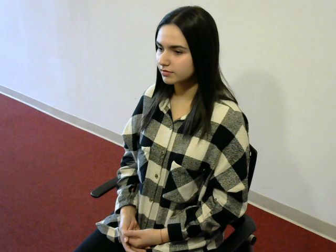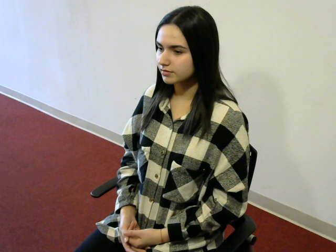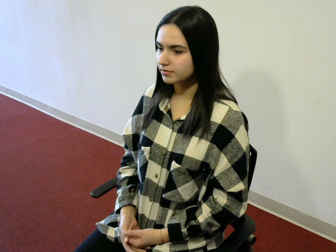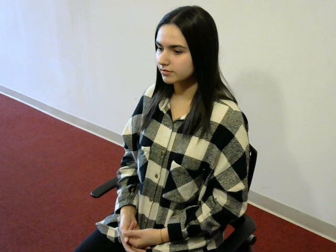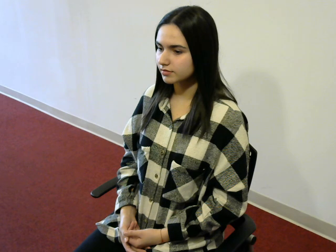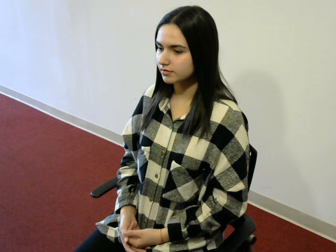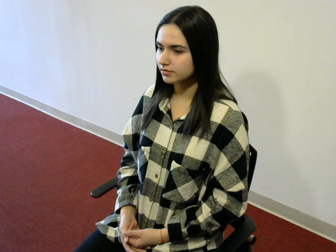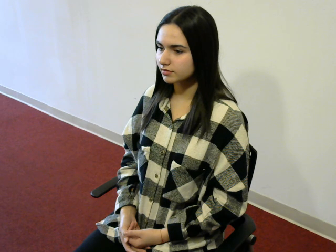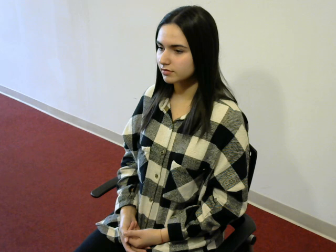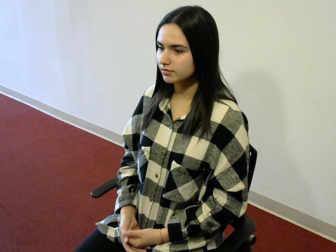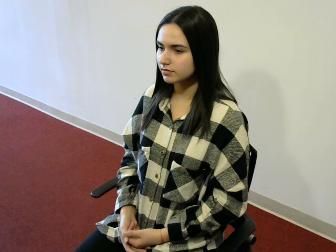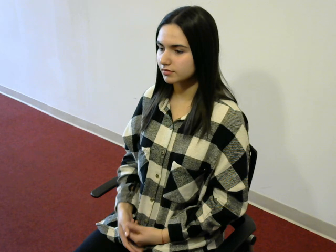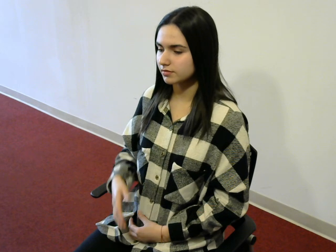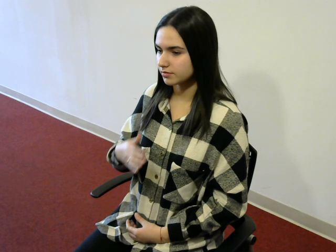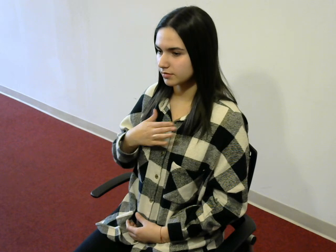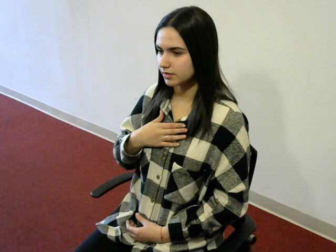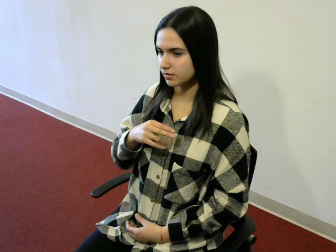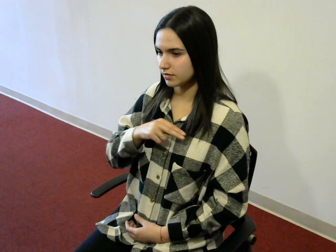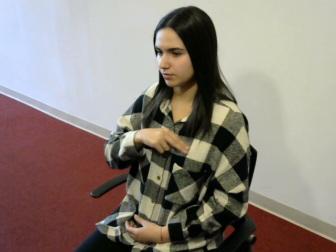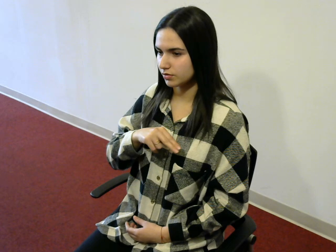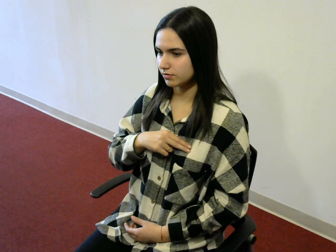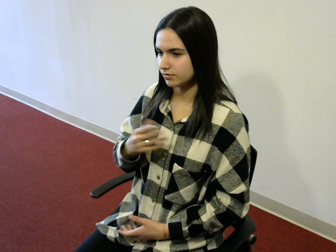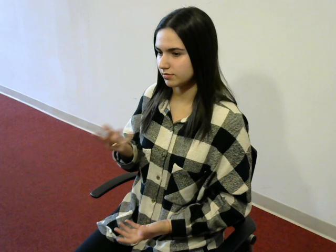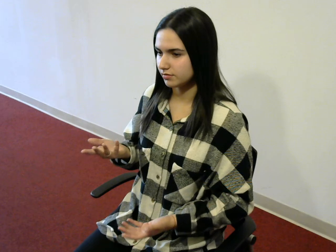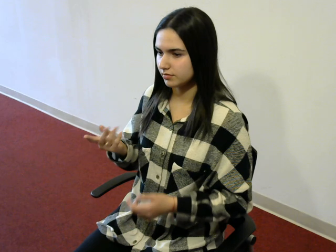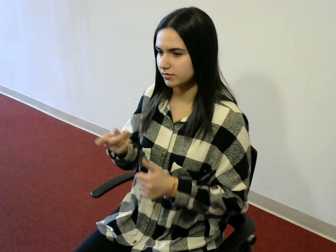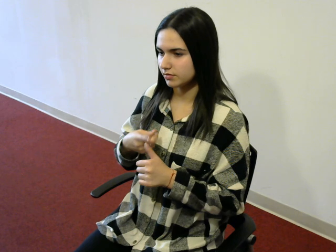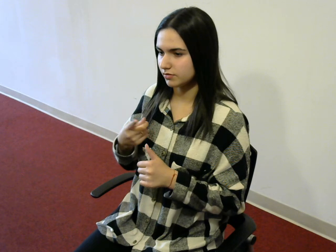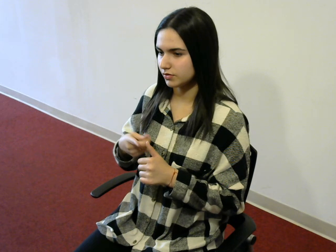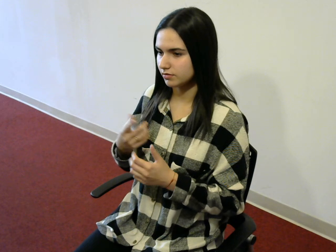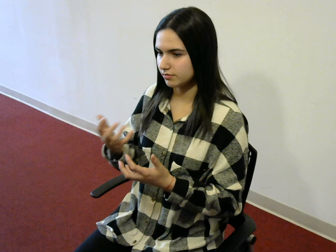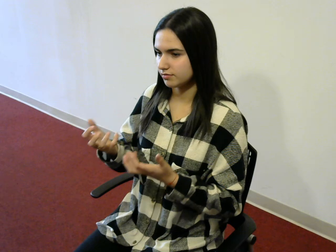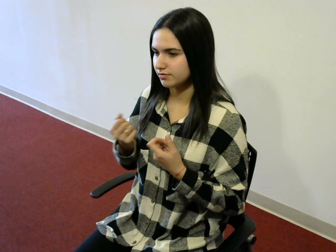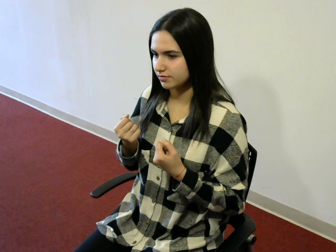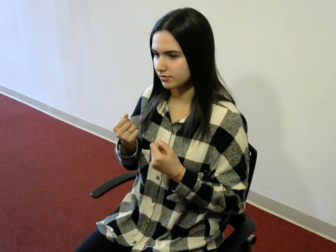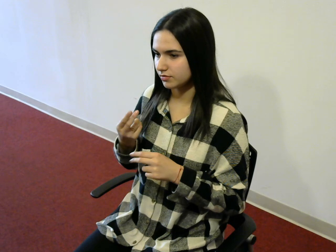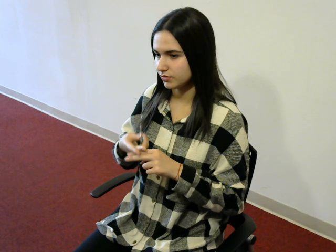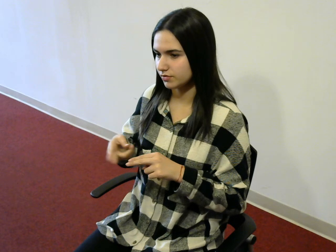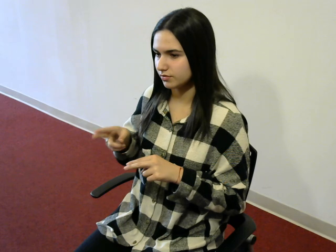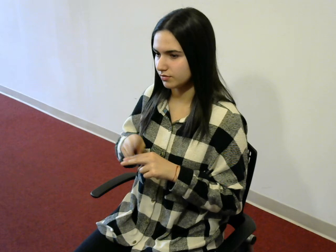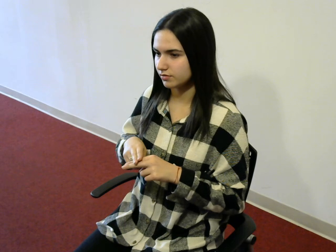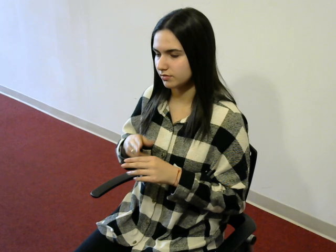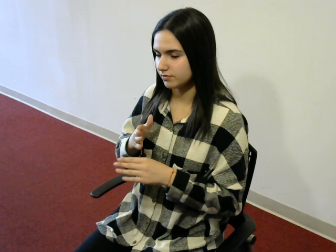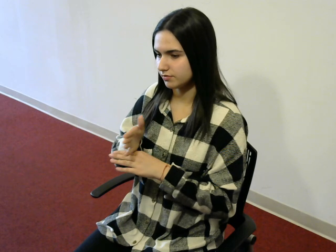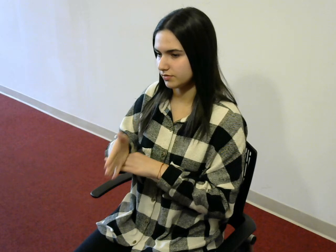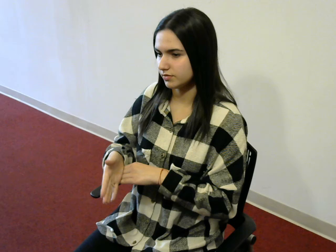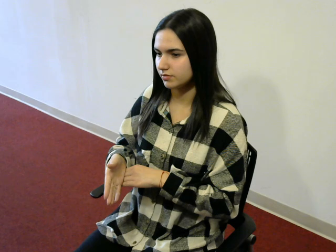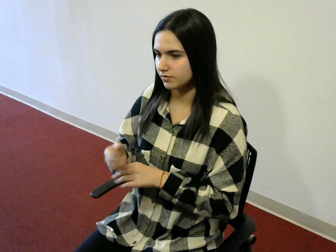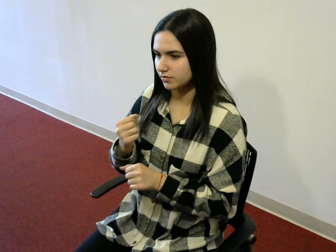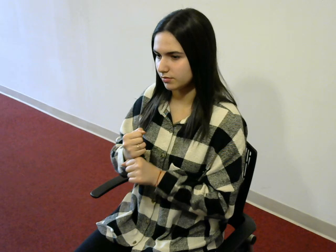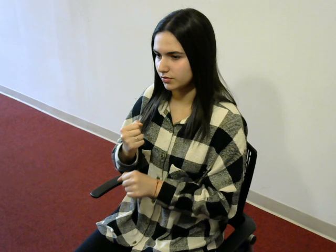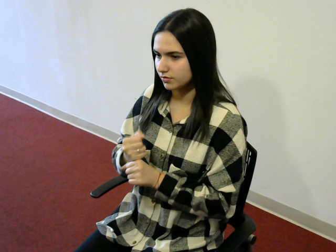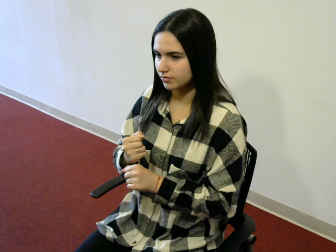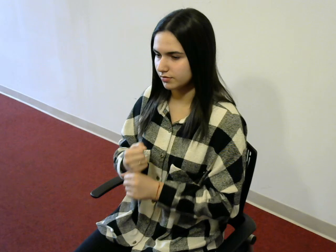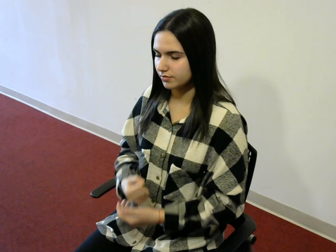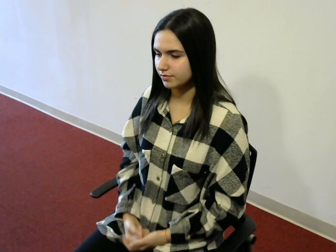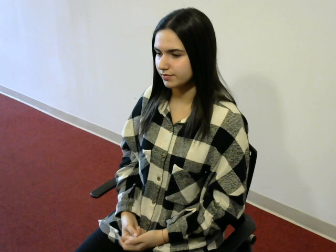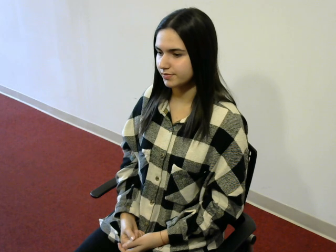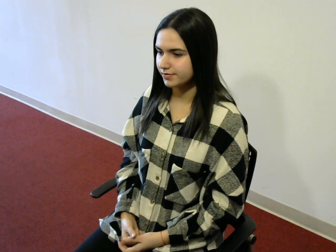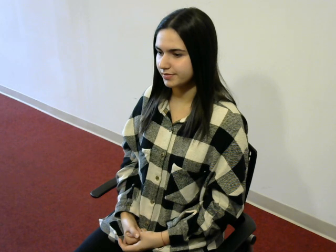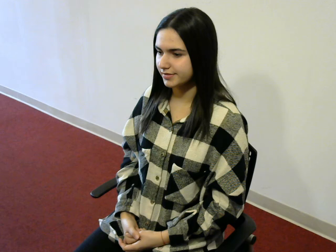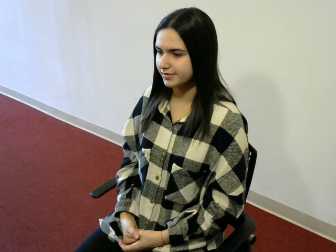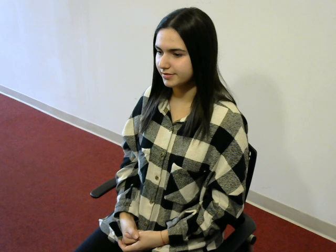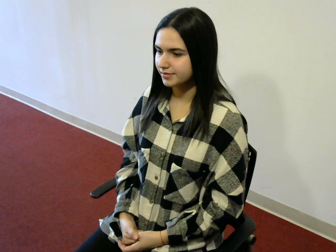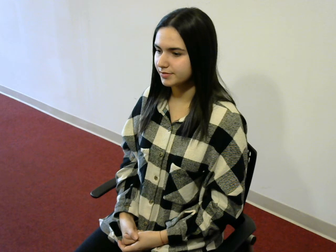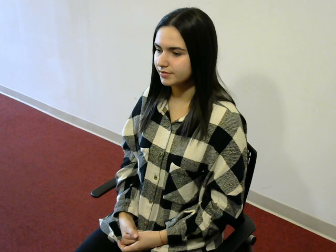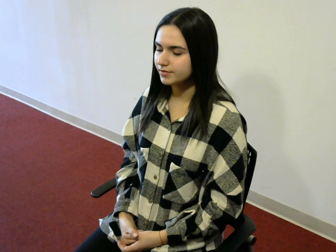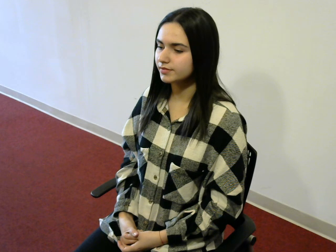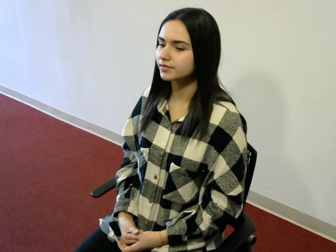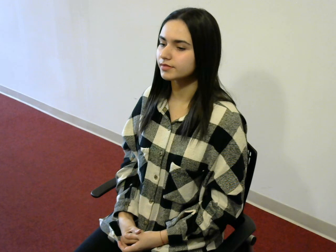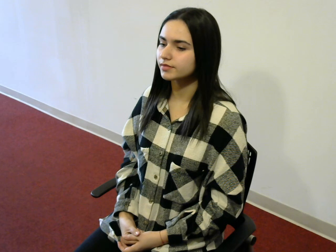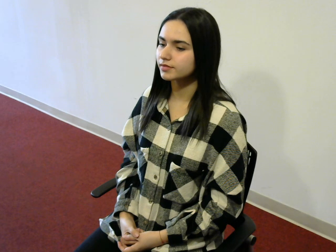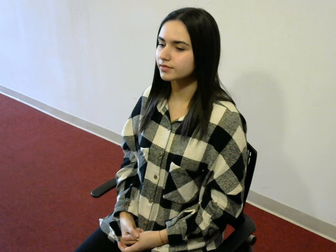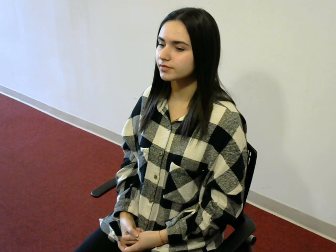Mən işsiz adı almaq üçün müraciət edirəm